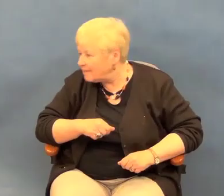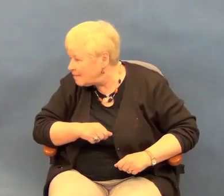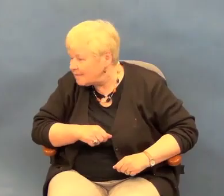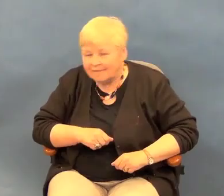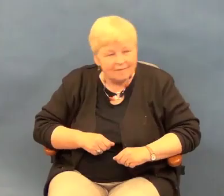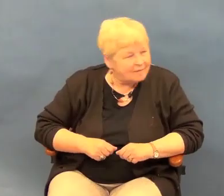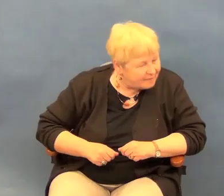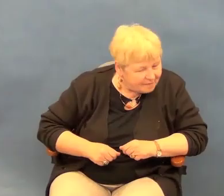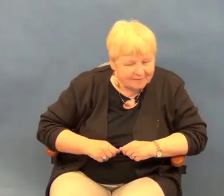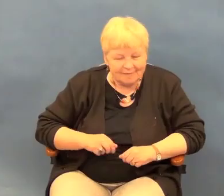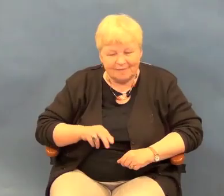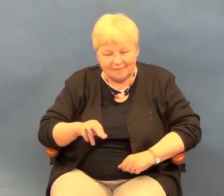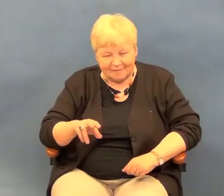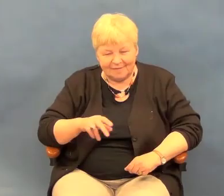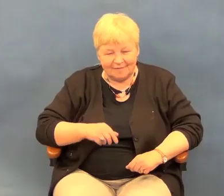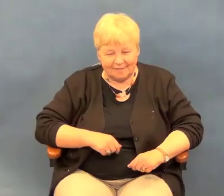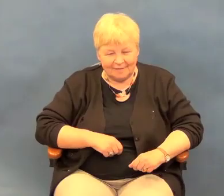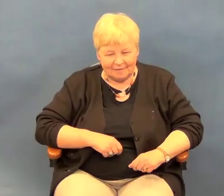Wyglądanie najpierw w prawo, potem w lewo, a następnie przejście.